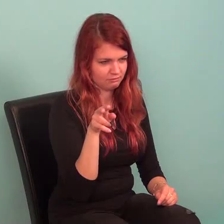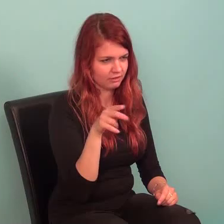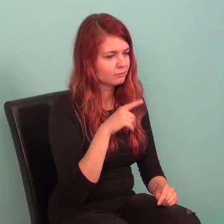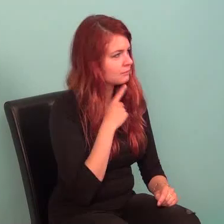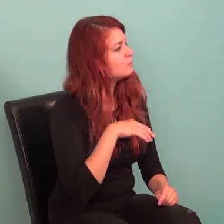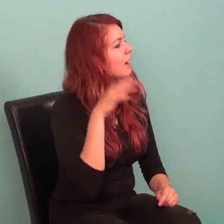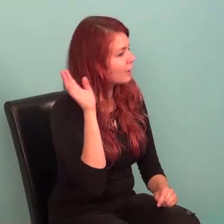Chłopak mówi "Cześć".